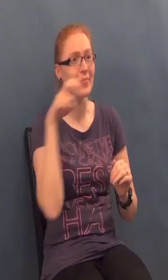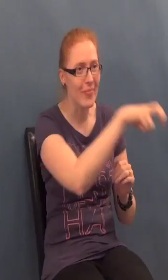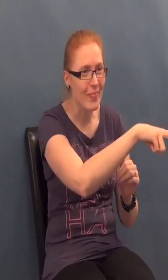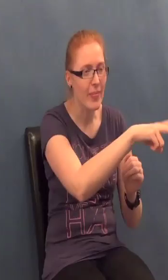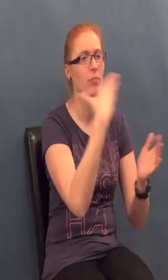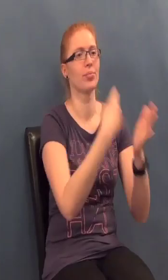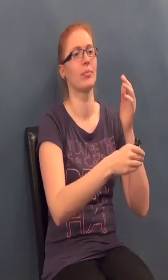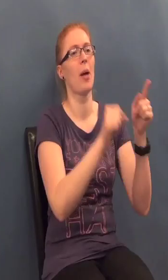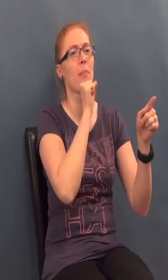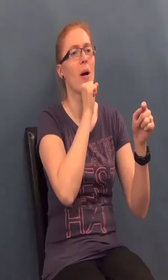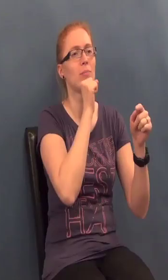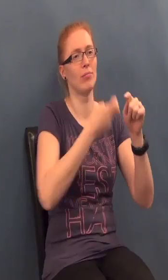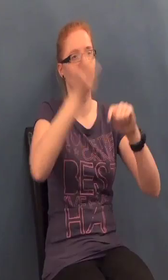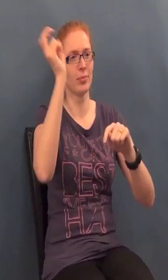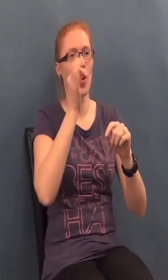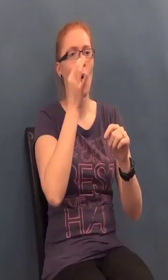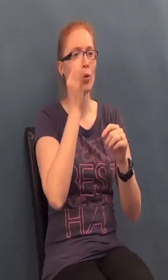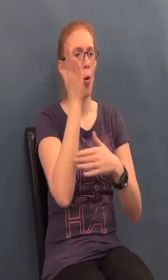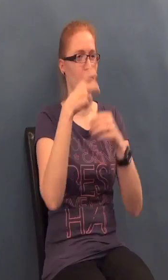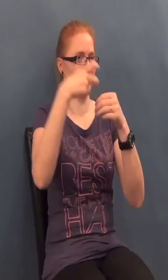Jednak dostaje mu się, babcia wyrzuca go przez okno.